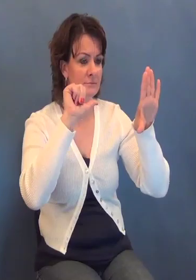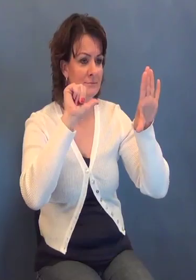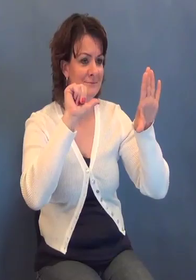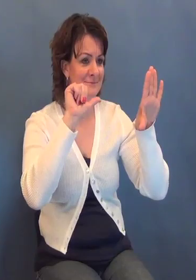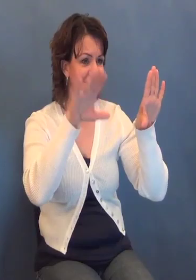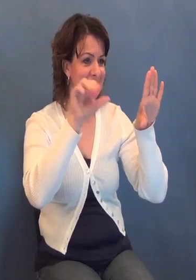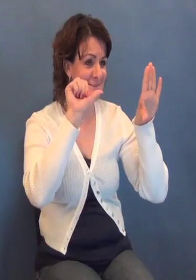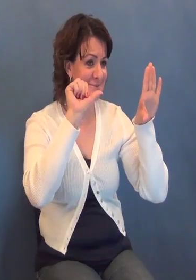O szóstej...